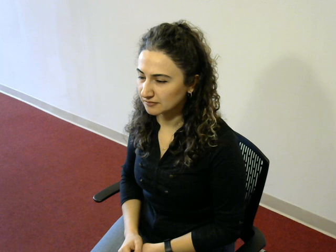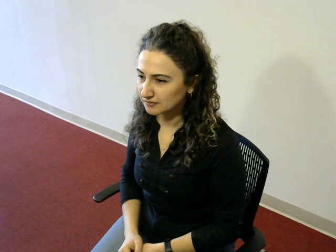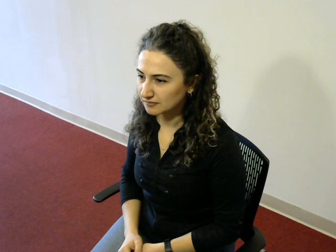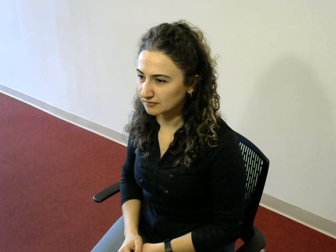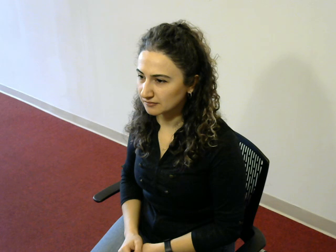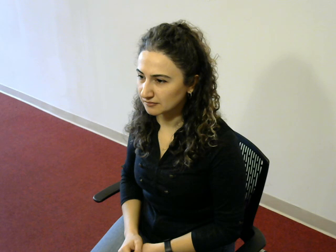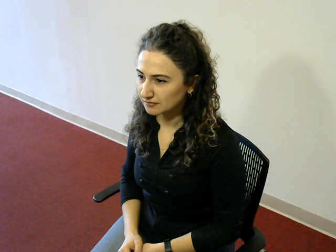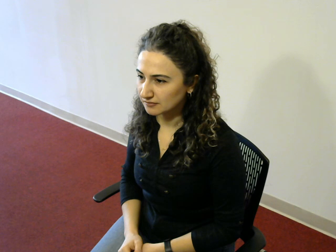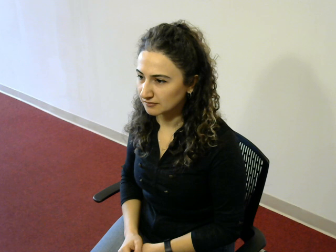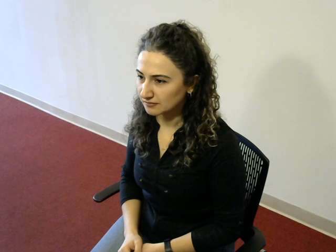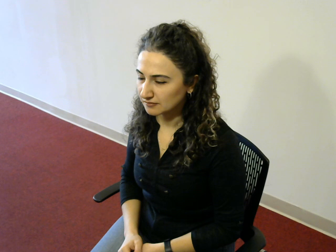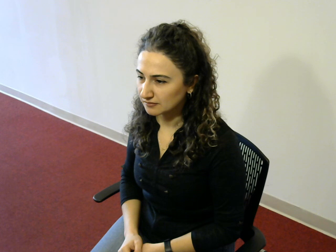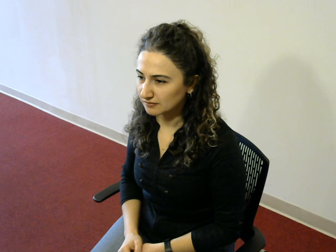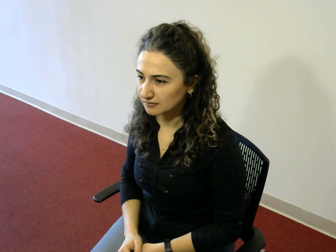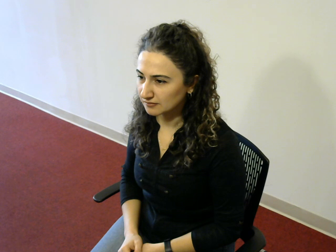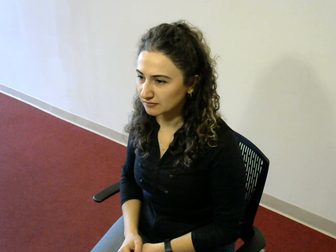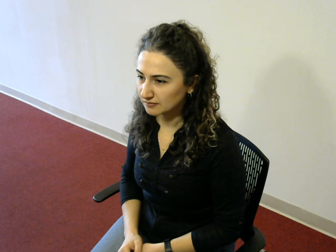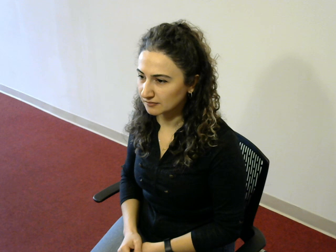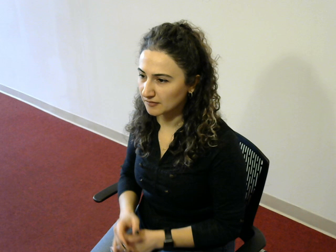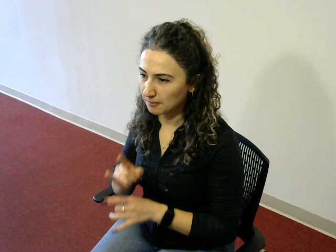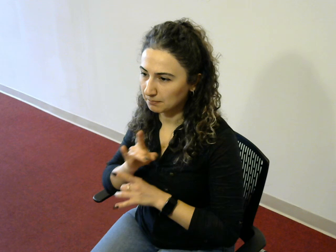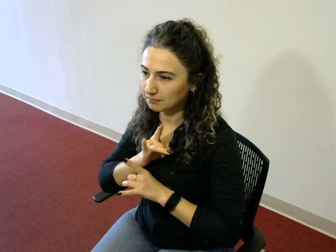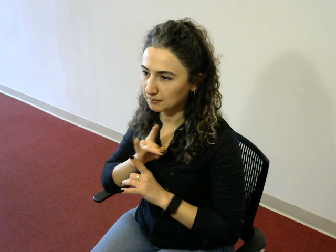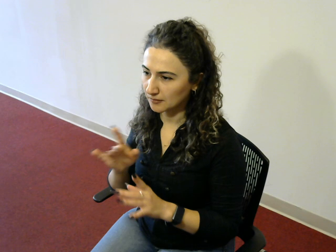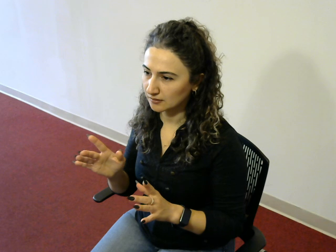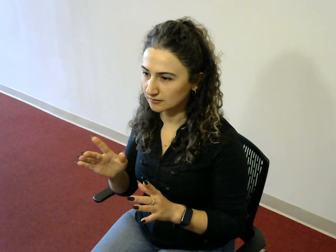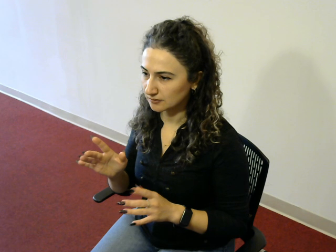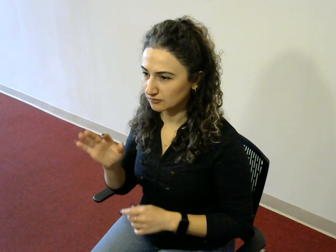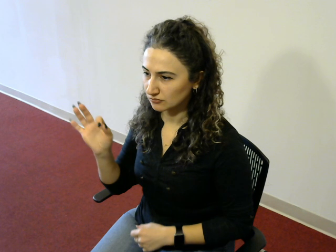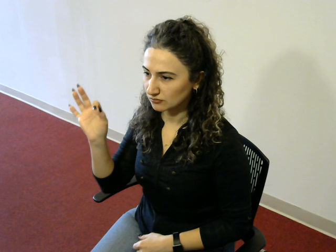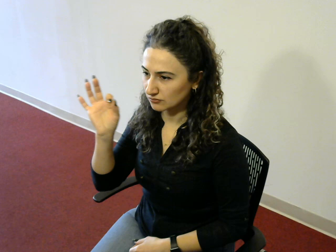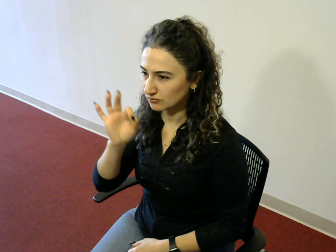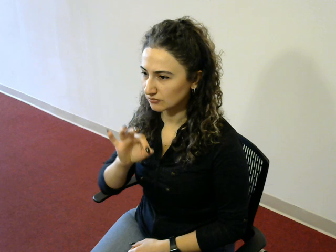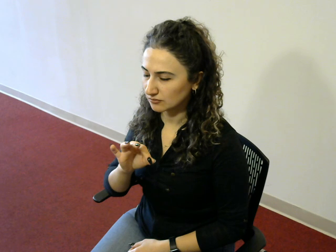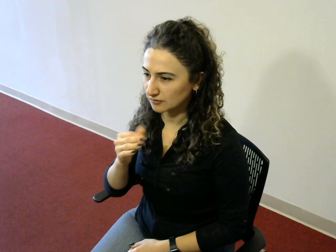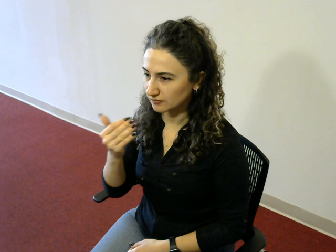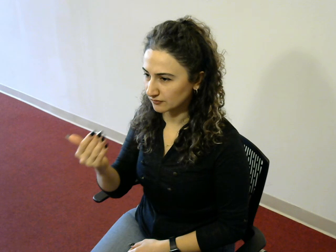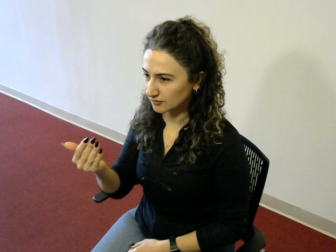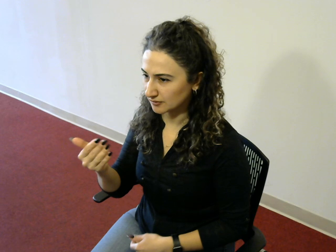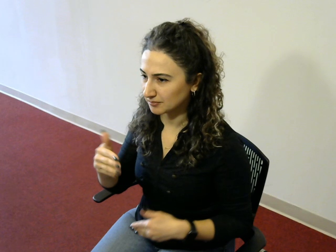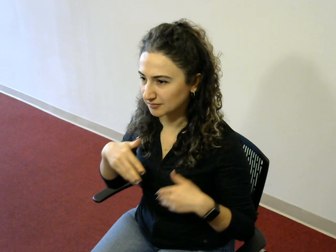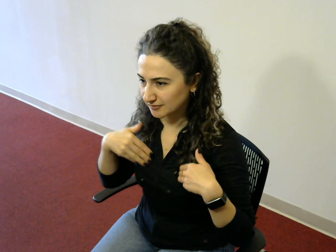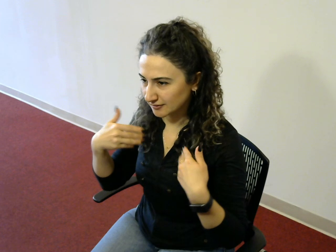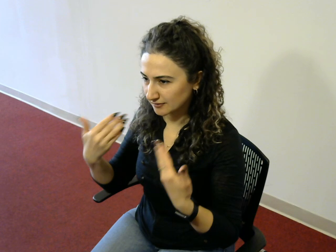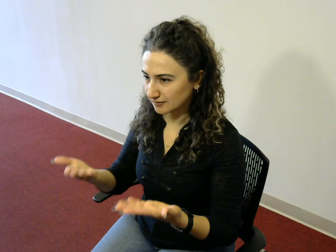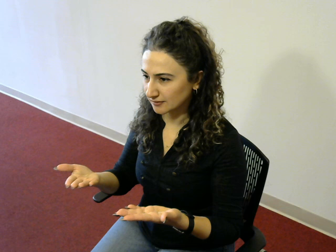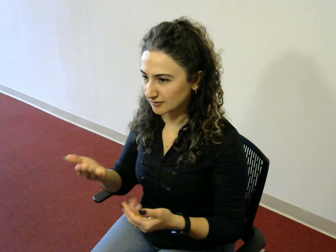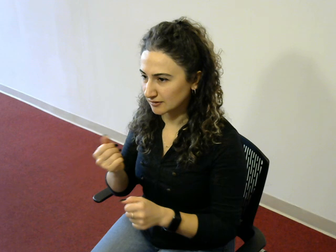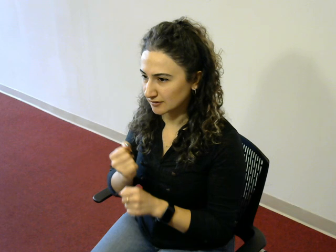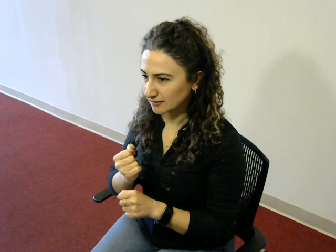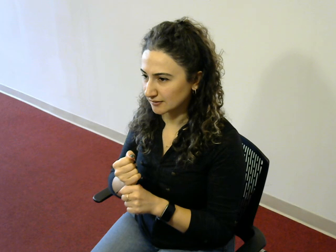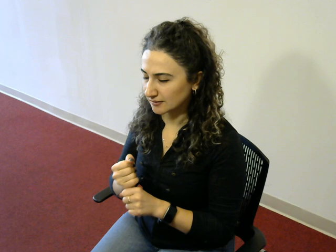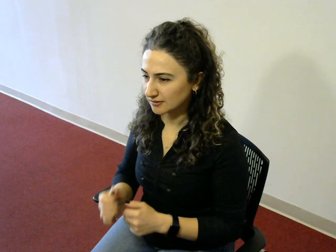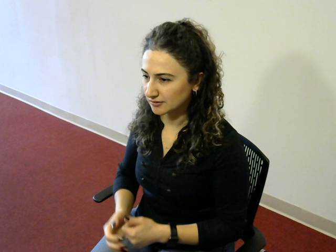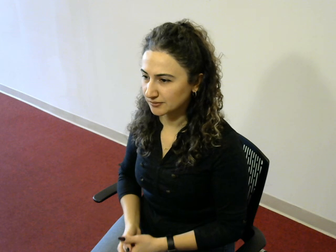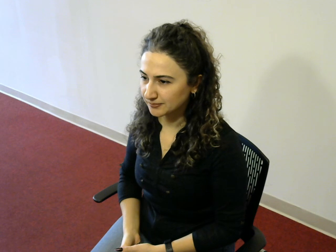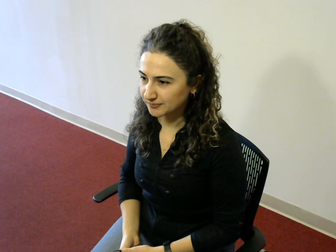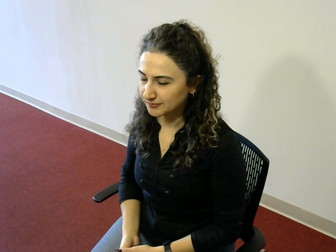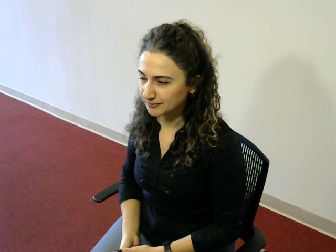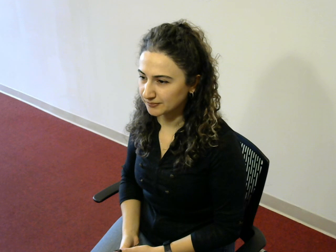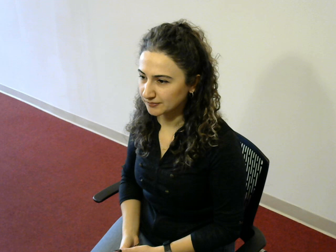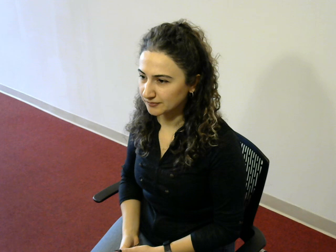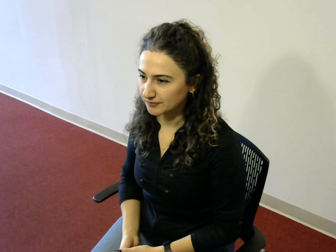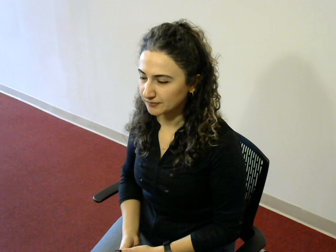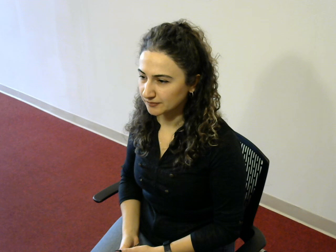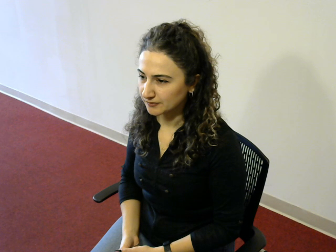Bayram münasibətilə sizi təbrik edirəm